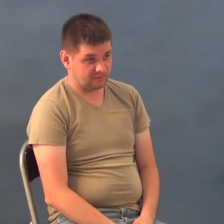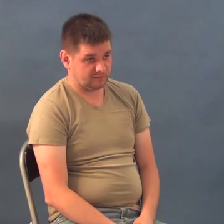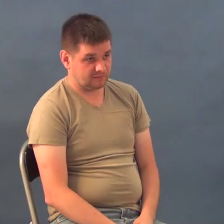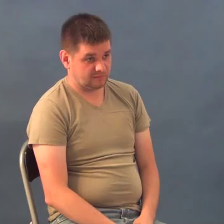Przyczepa.